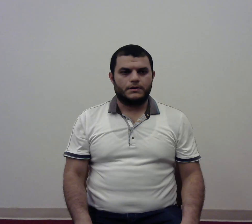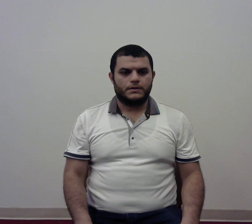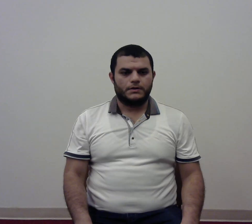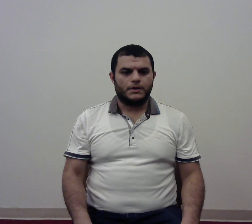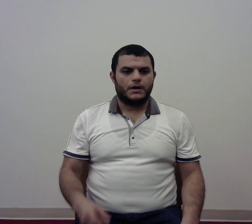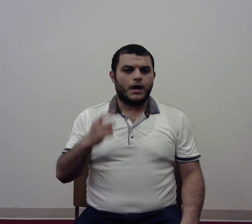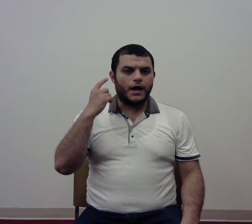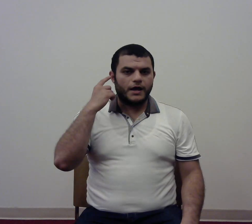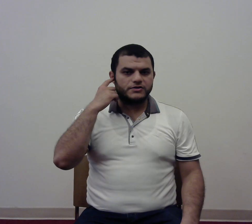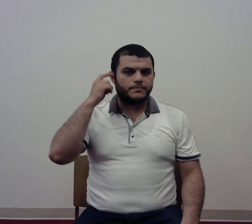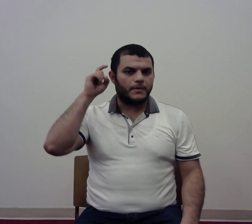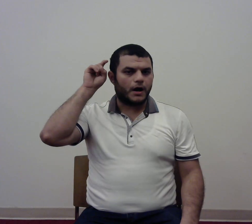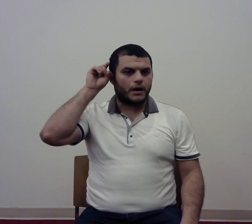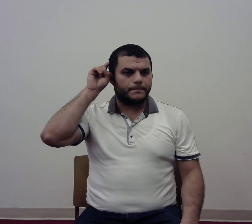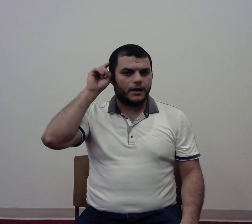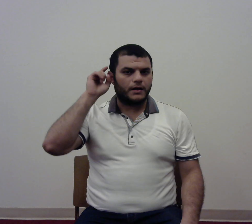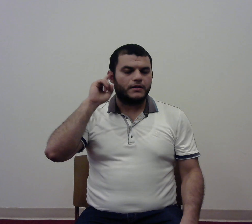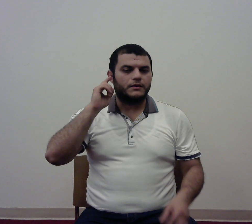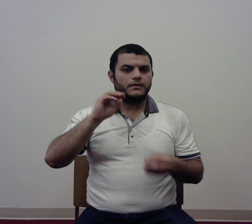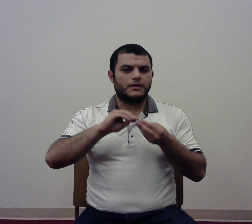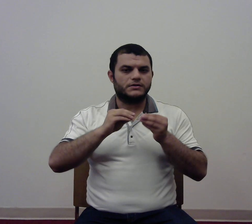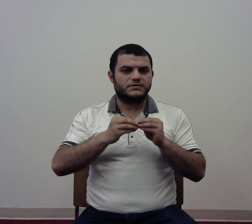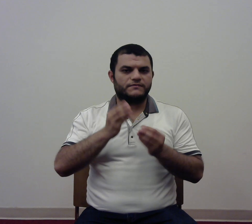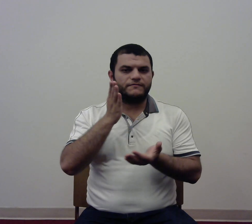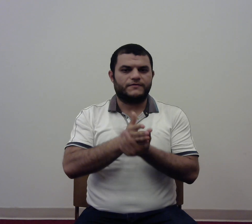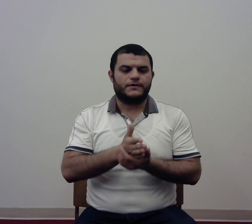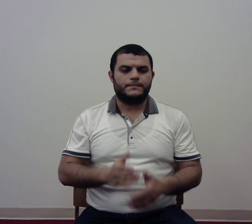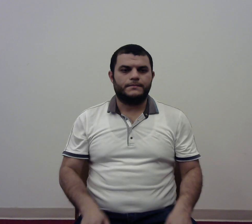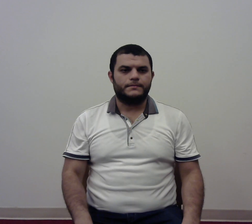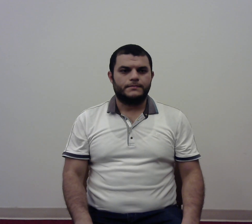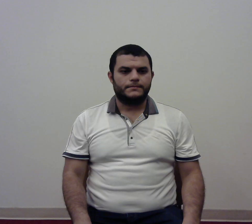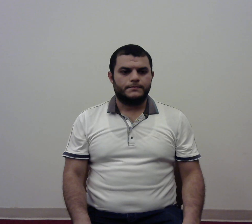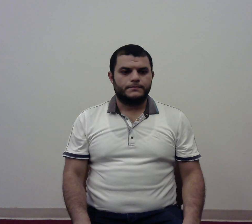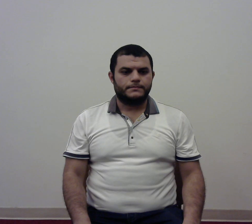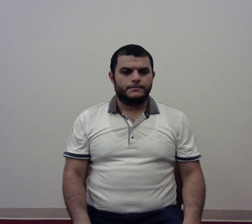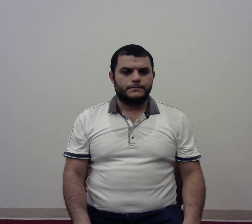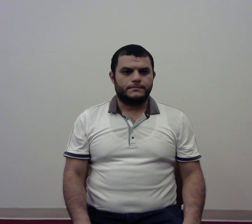Eşitmə aparatımın nasazlığı var